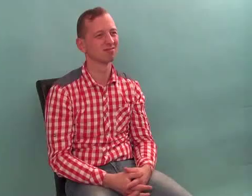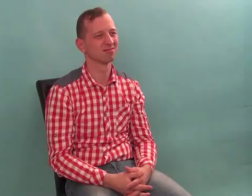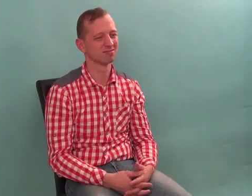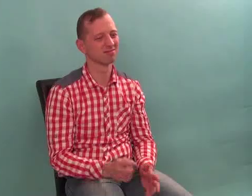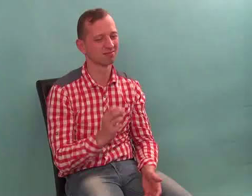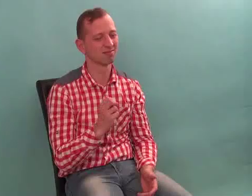Tak, tak.